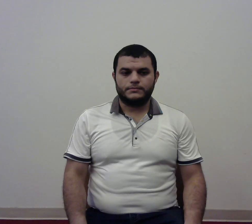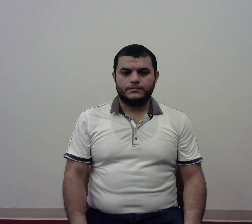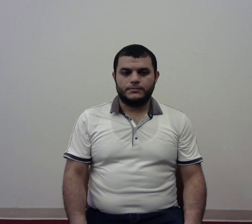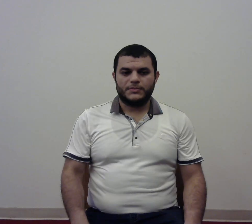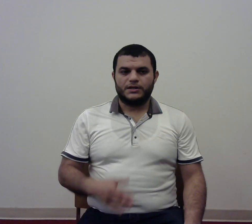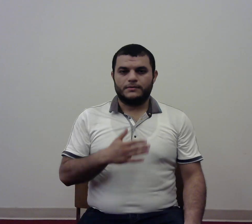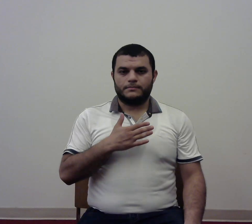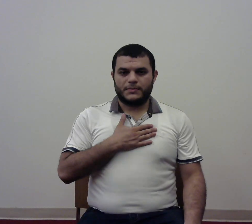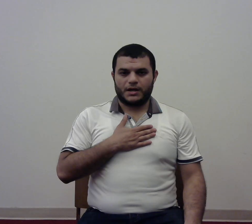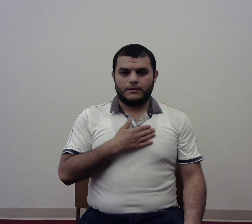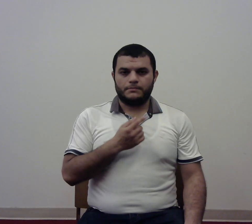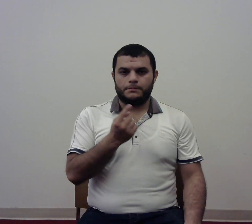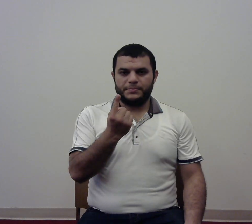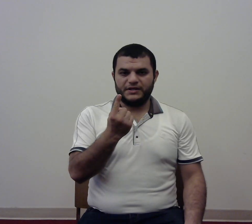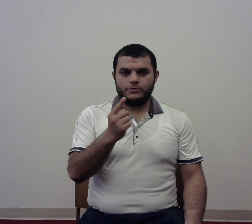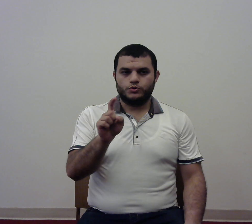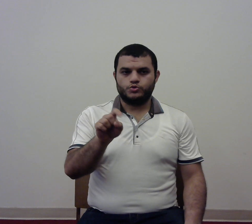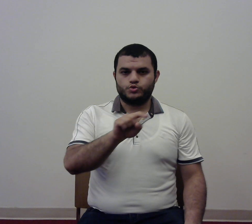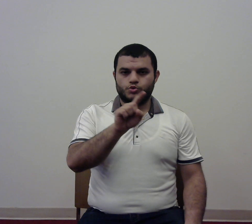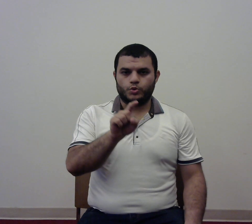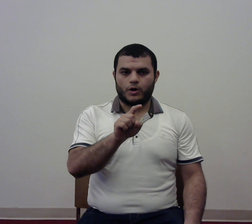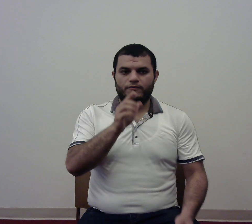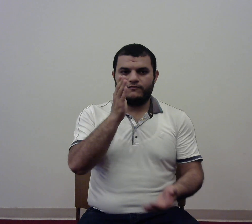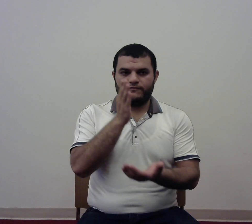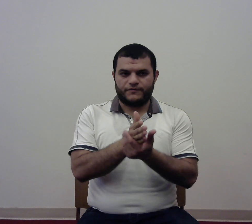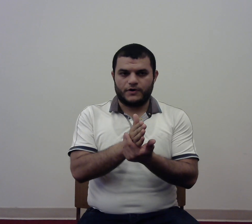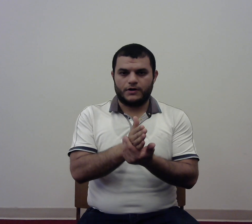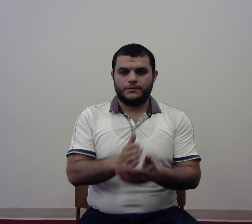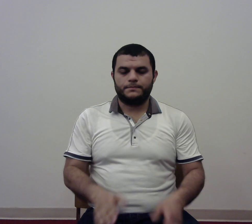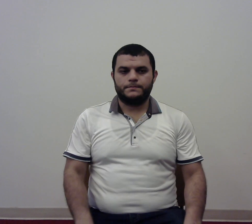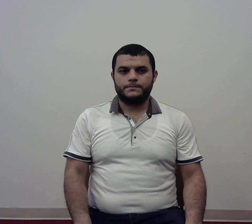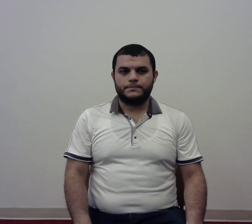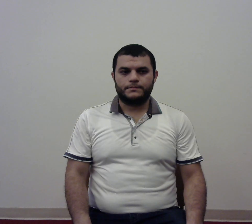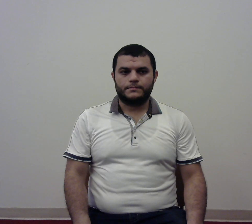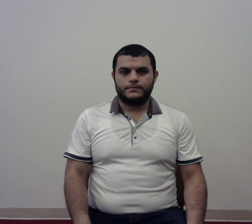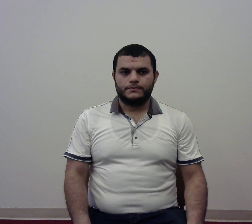Mənim bir sualım var